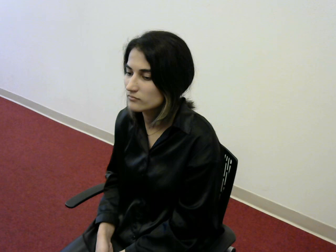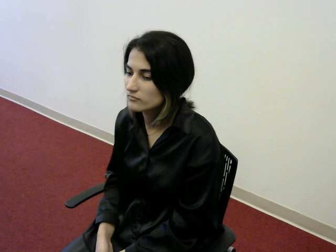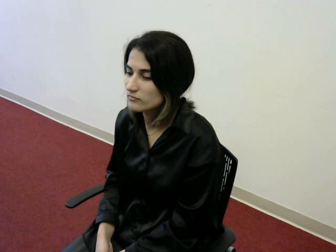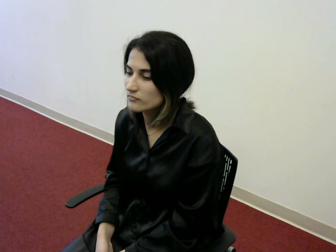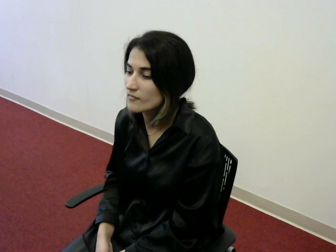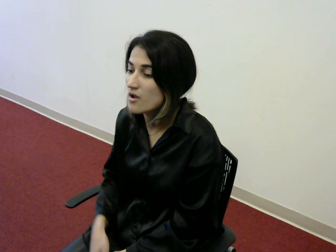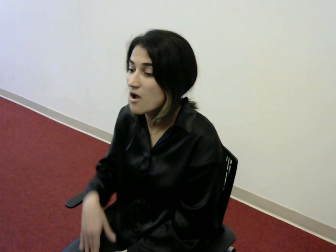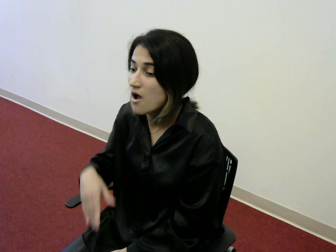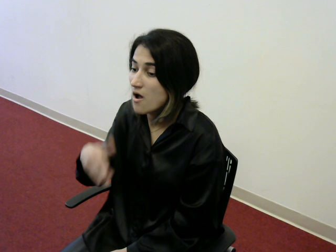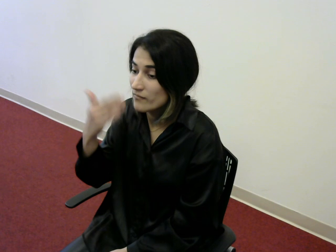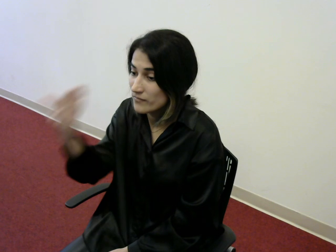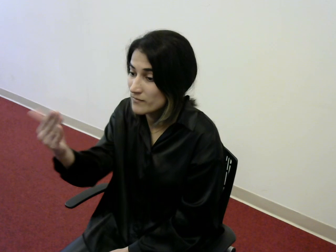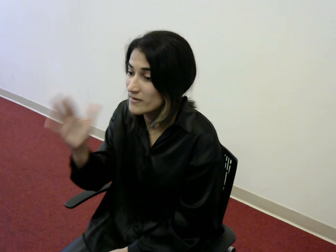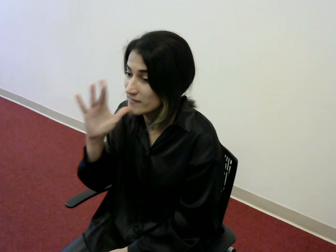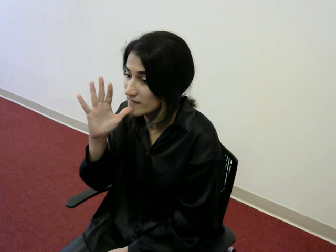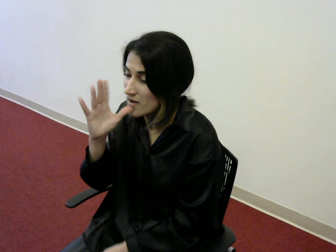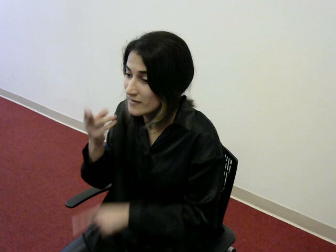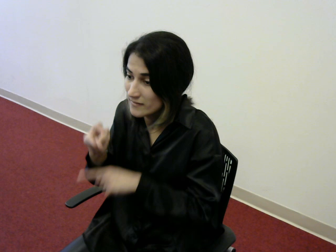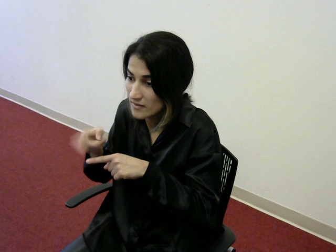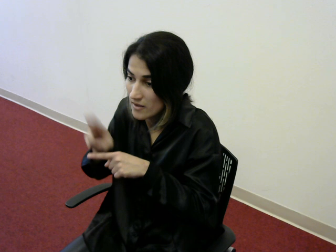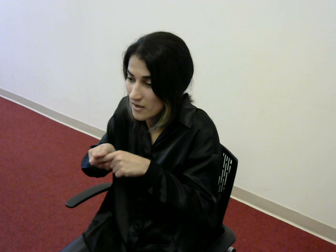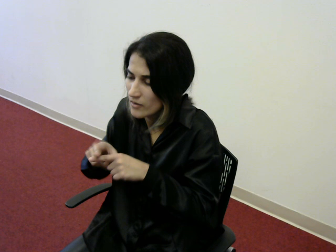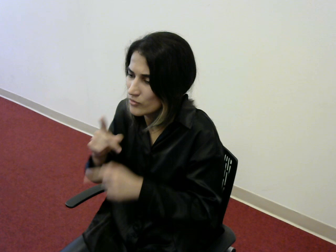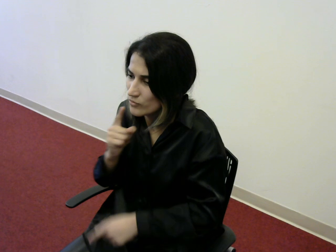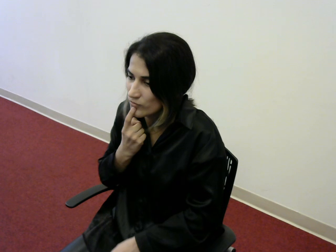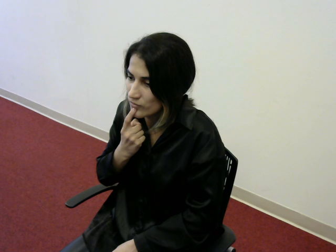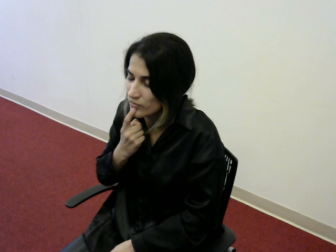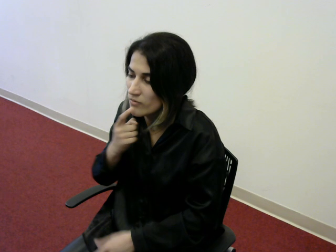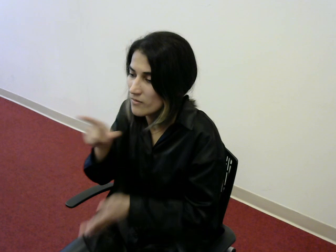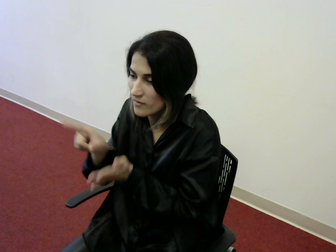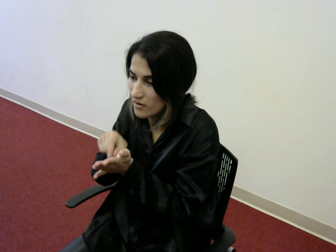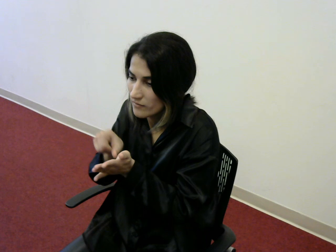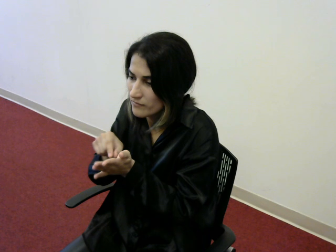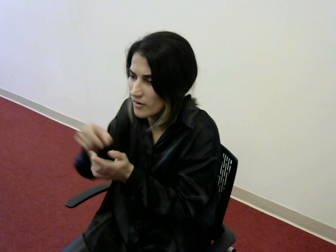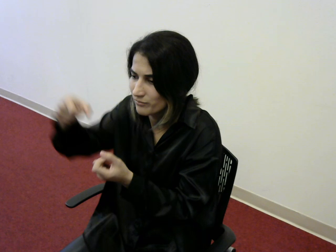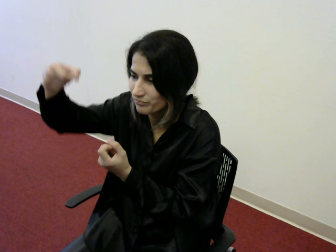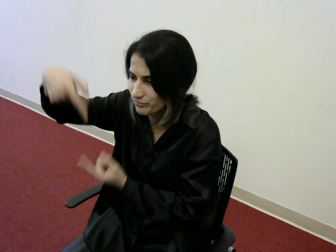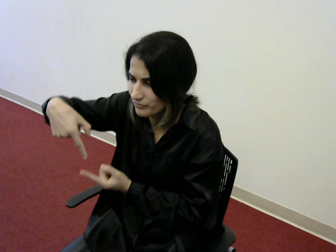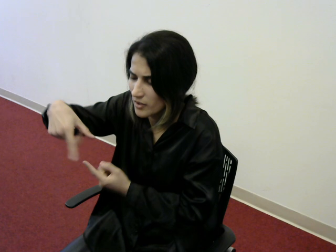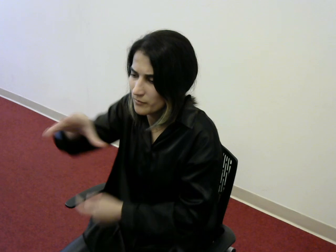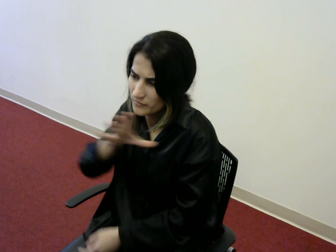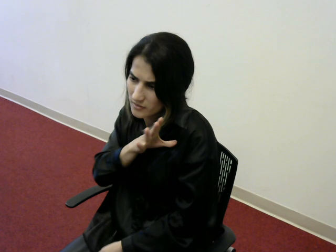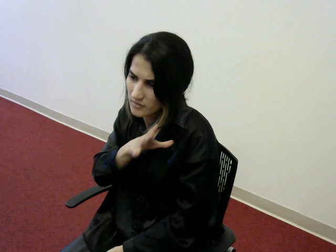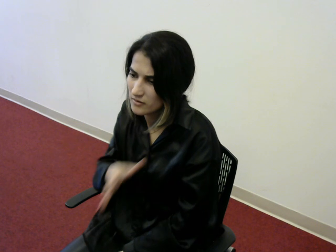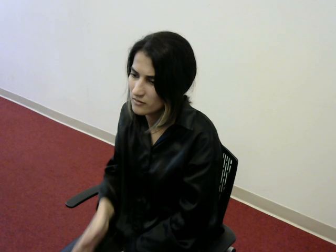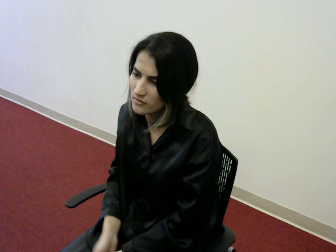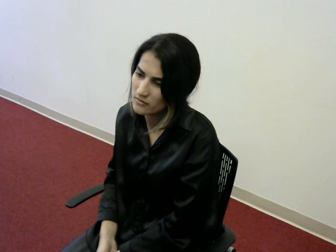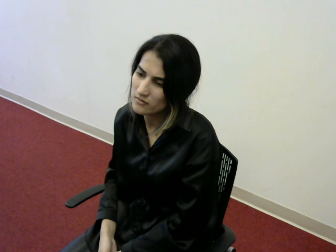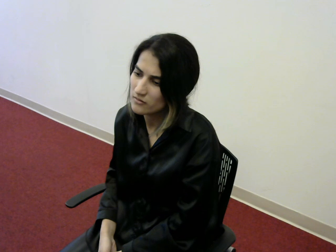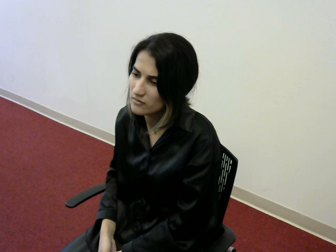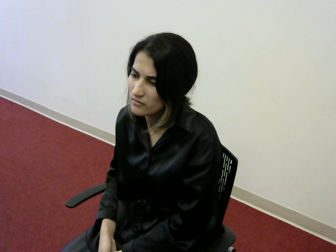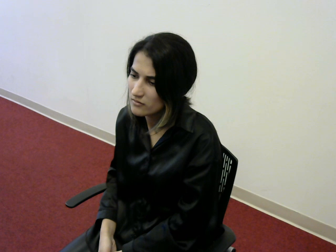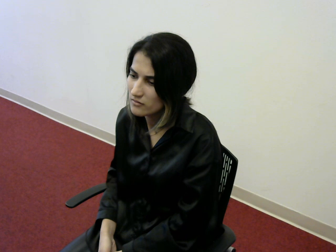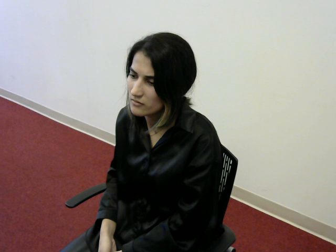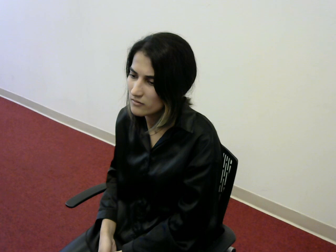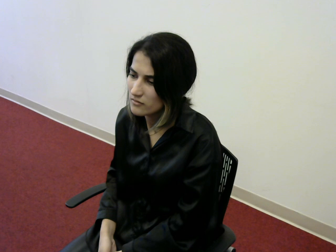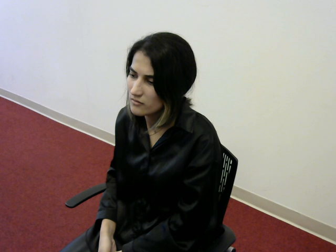Sizə yaşa görə əmək pensiyası təyin olunub